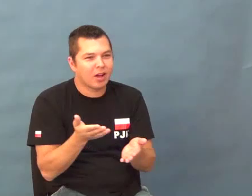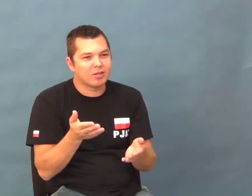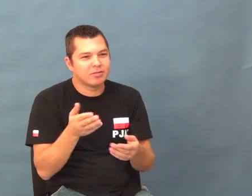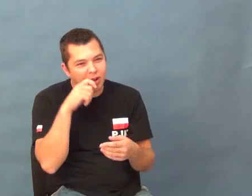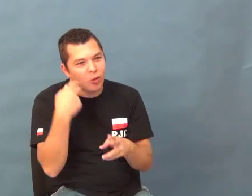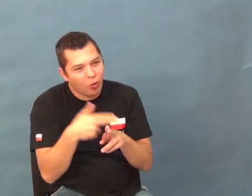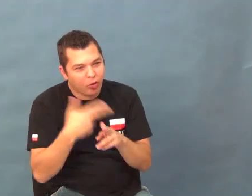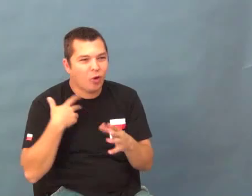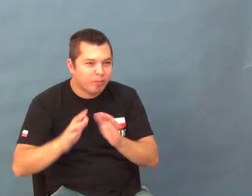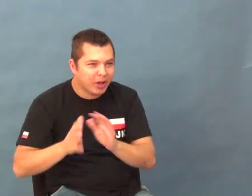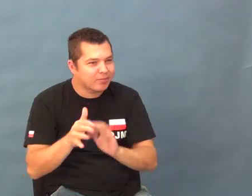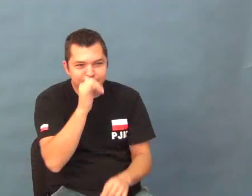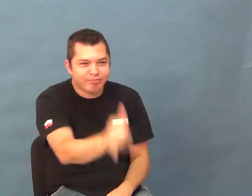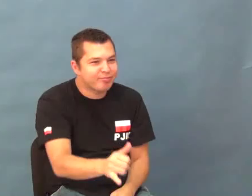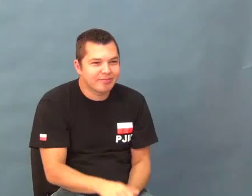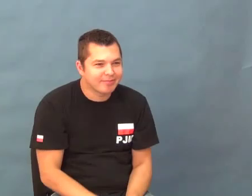Dziadek jest chory, będę się nim opiekować. Nie mogę.